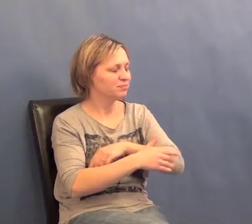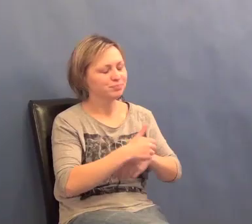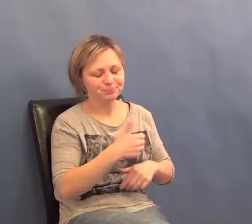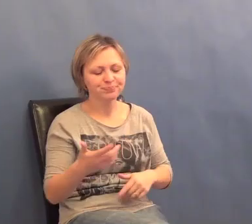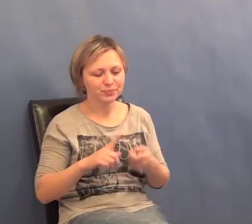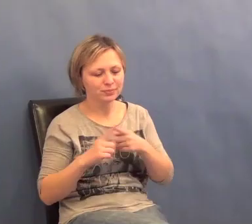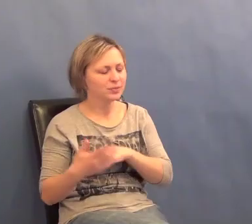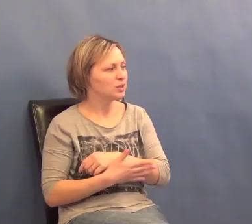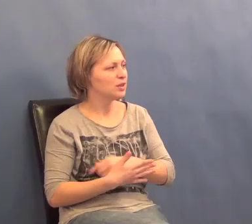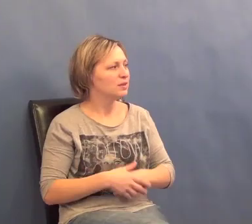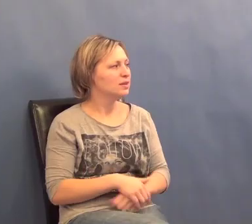Kilka podstawowych zdań.